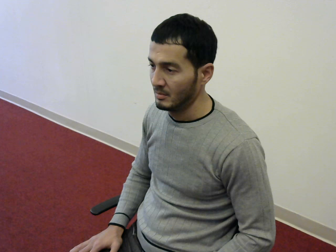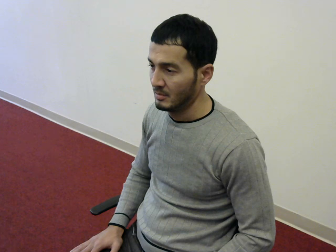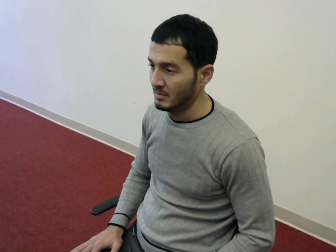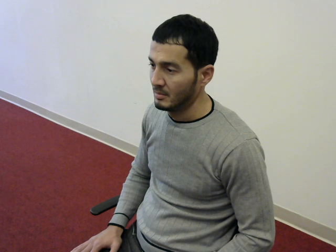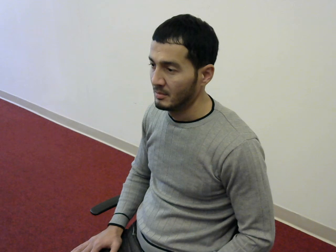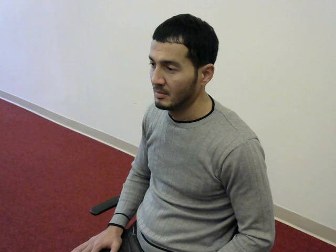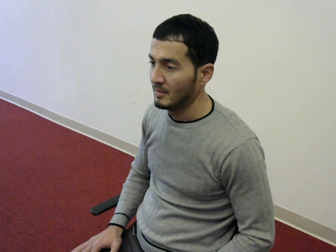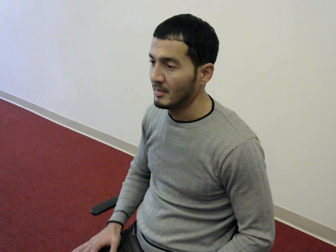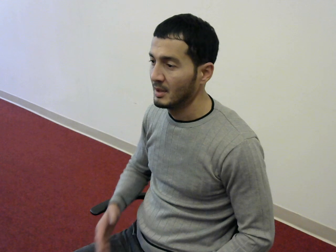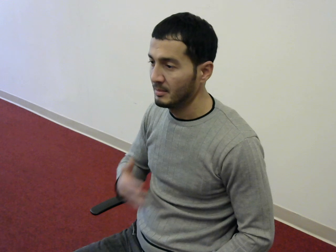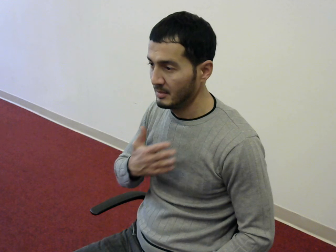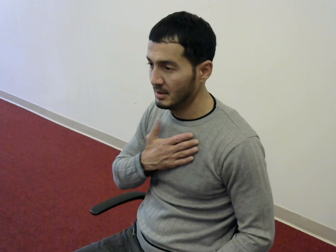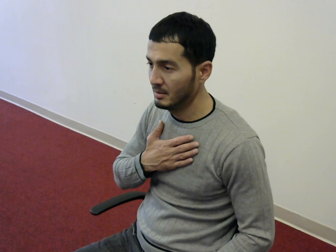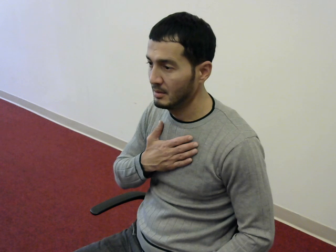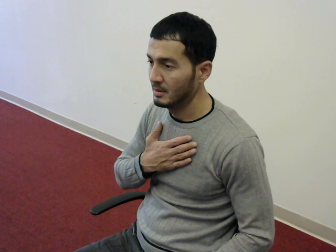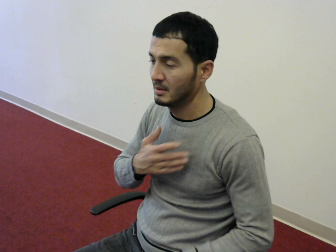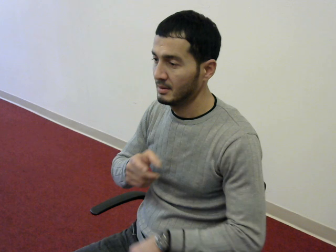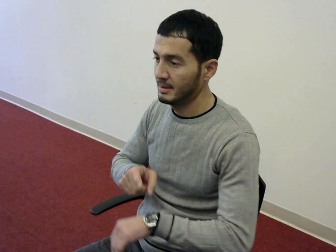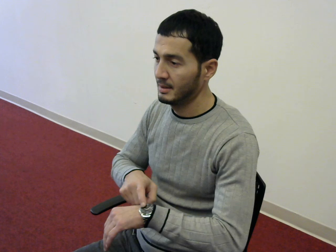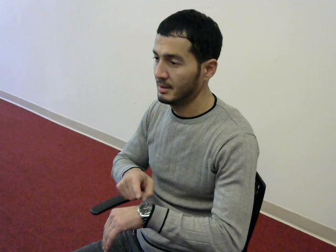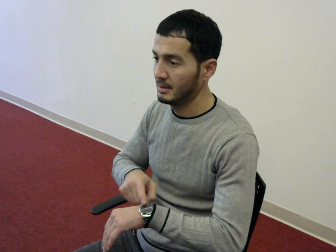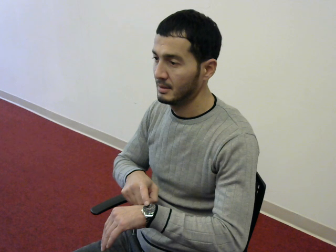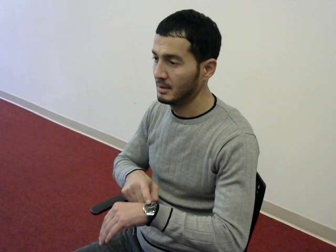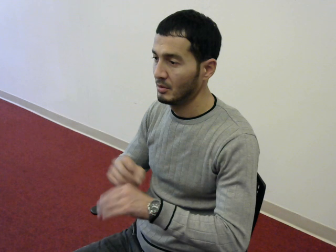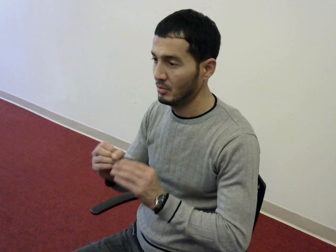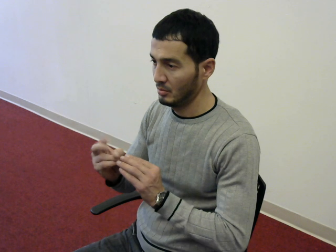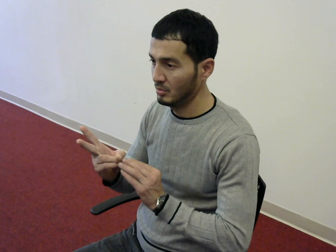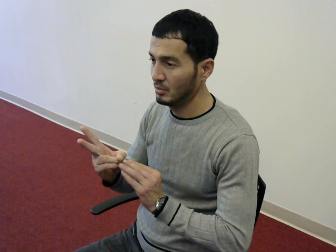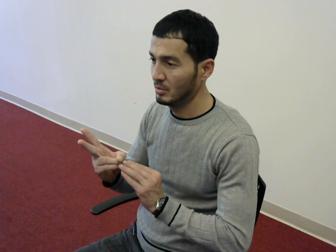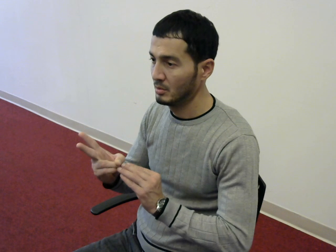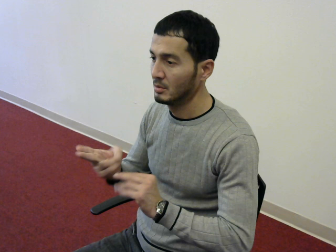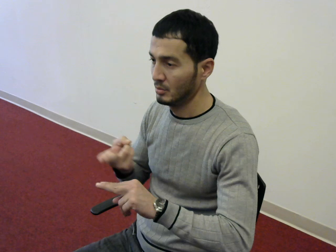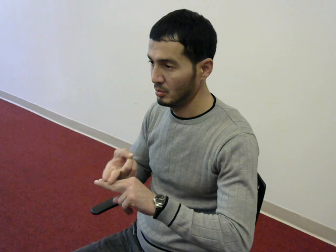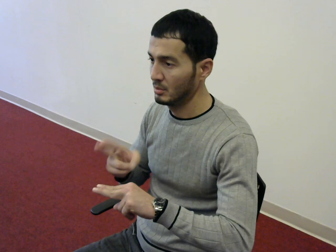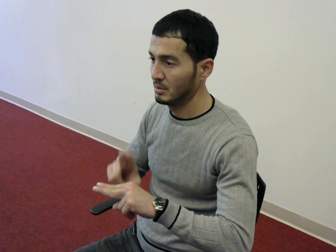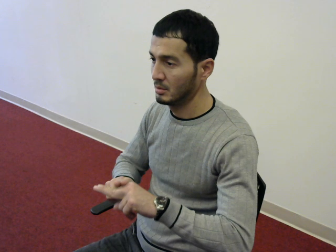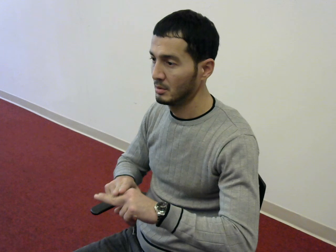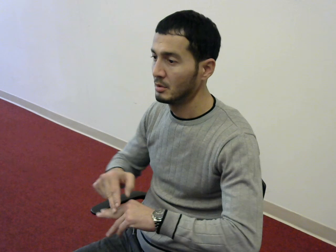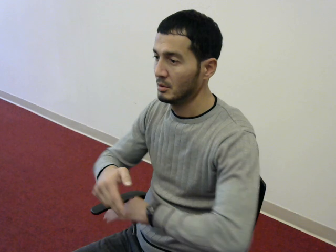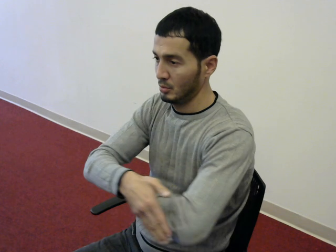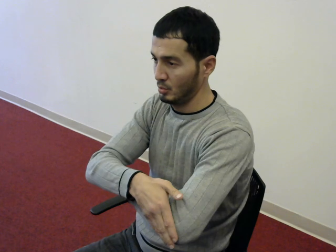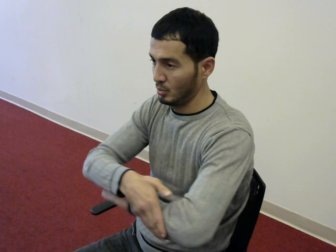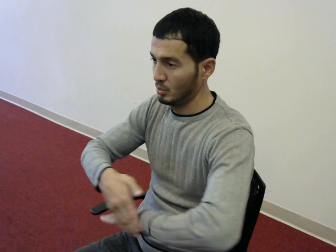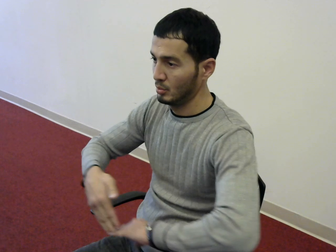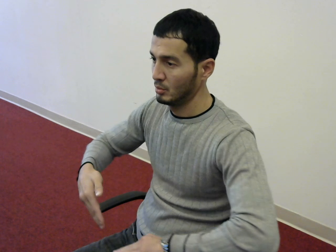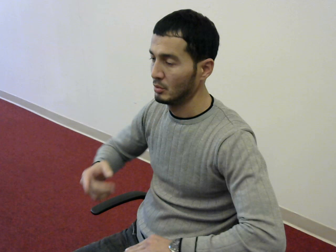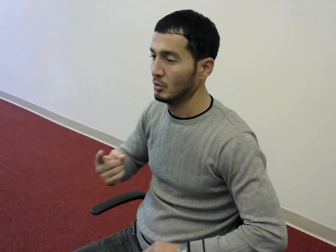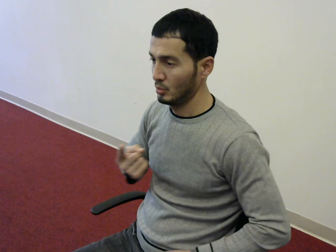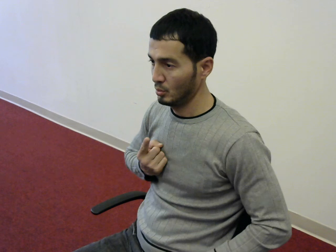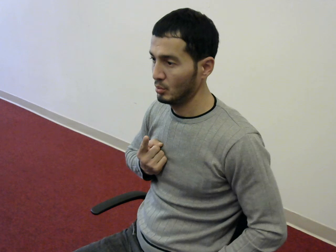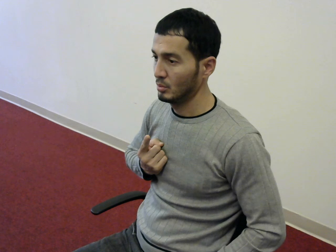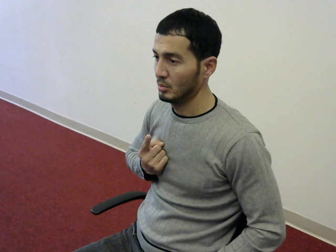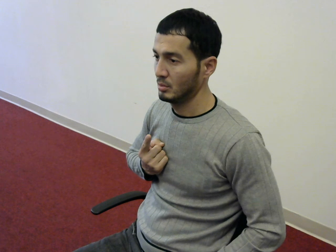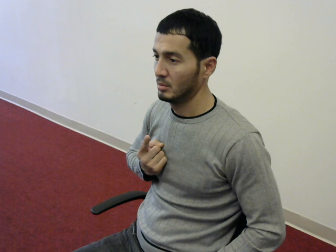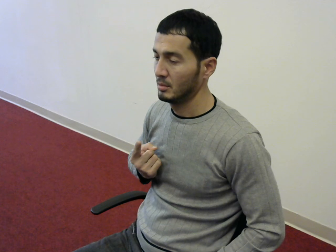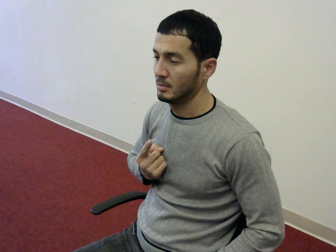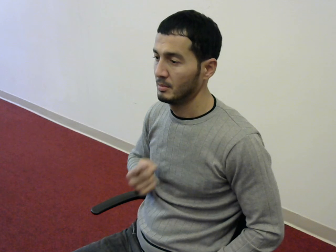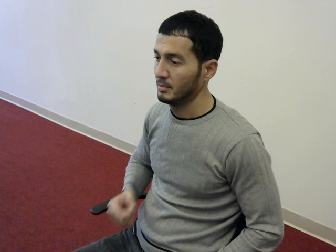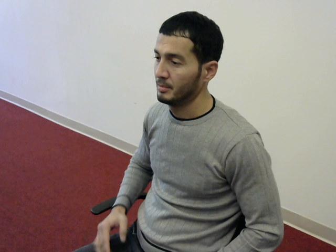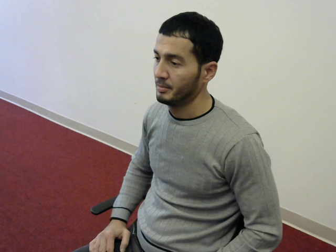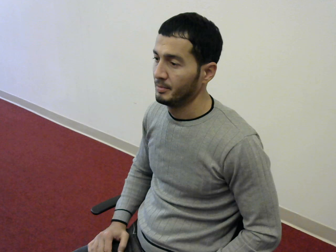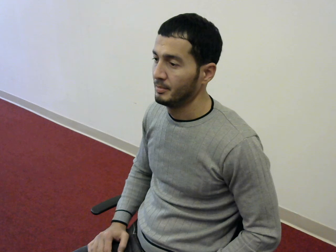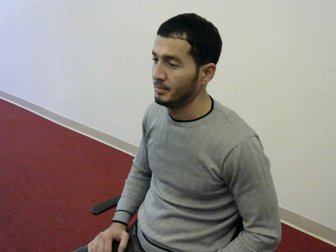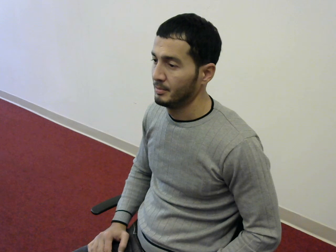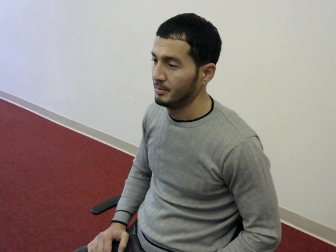Mən saat 12-də bu ünvanda olmalıyam